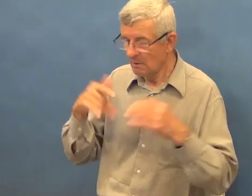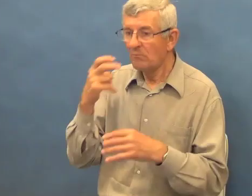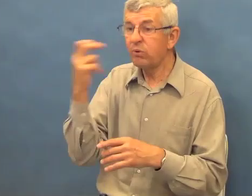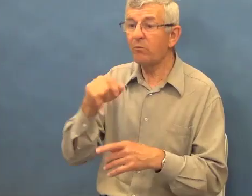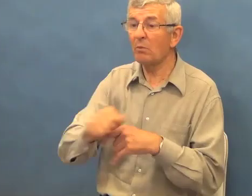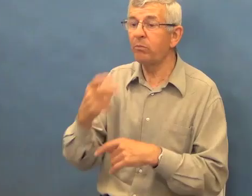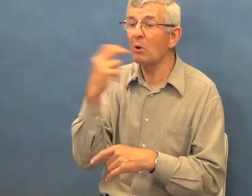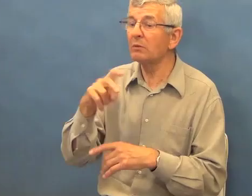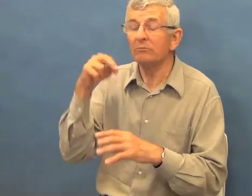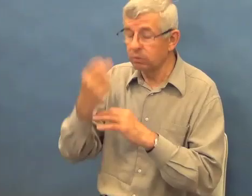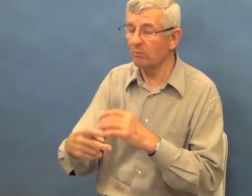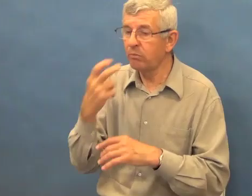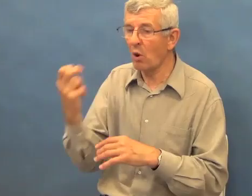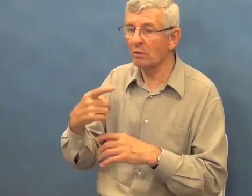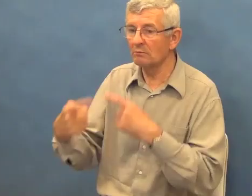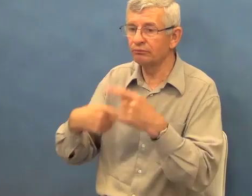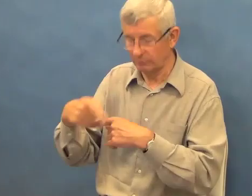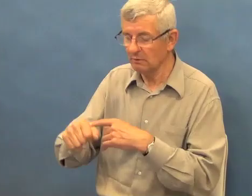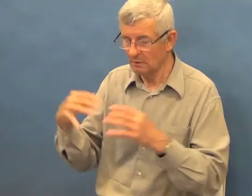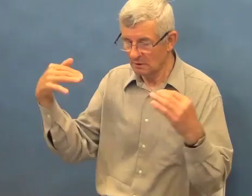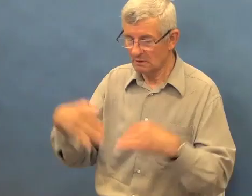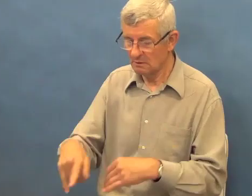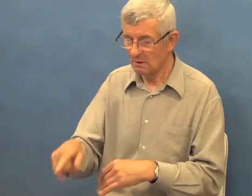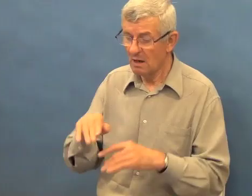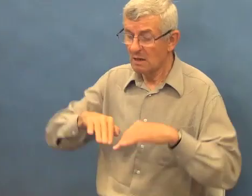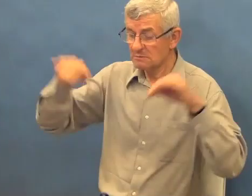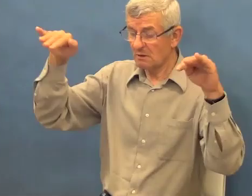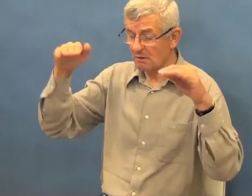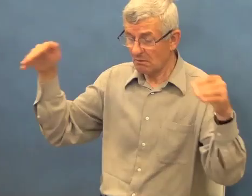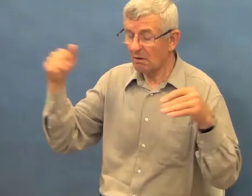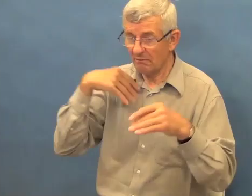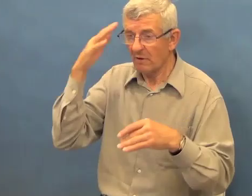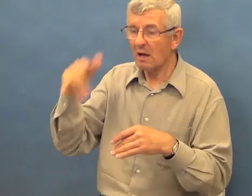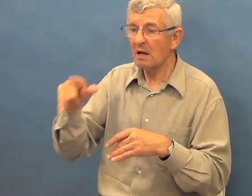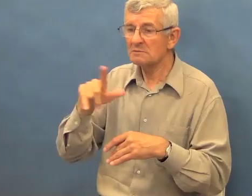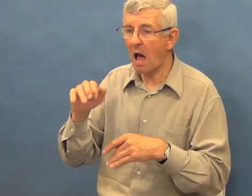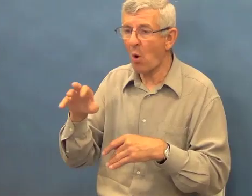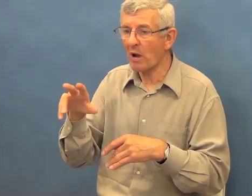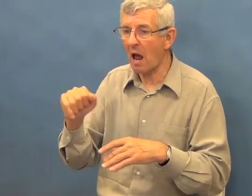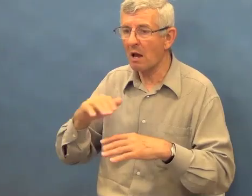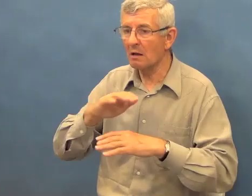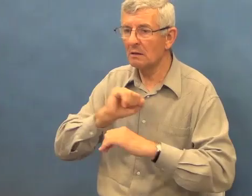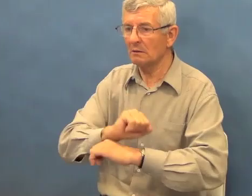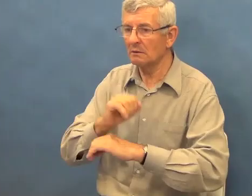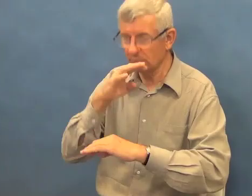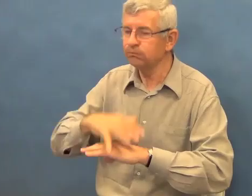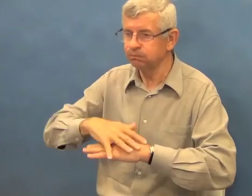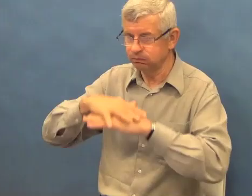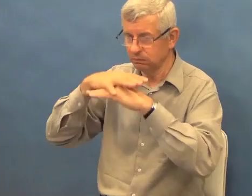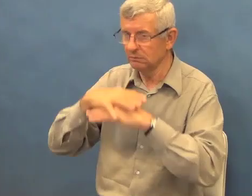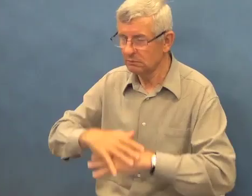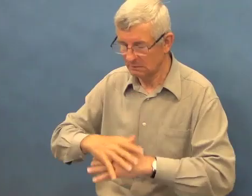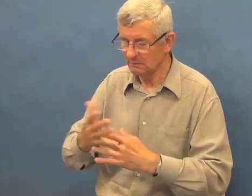W środku jest turbina prądowa, więc rozpoznałem, że ten wąwóz to zapora taka, blokuje powódź wody.